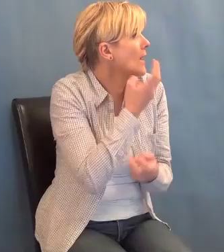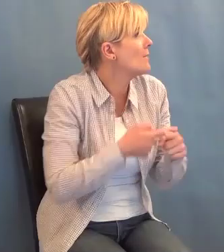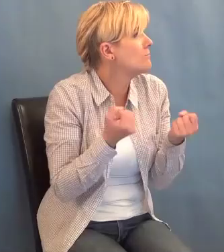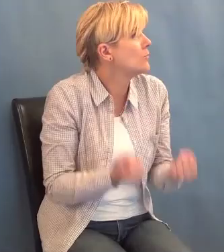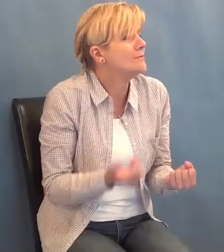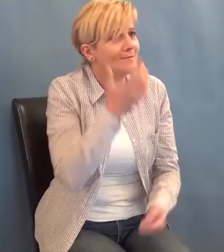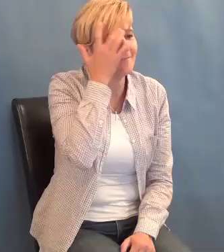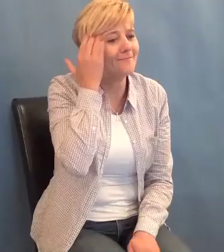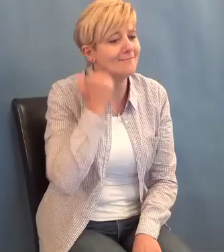Ciężko szukać metalu.